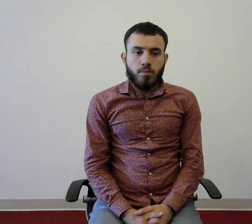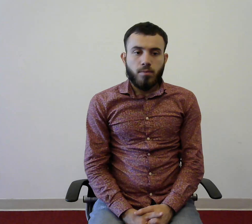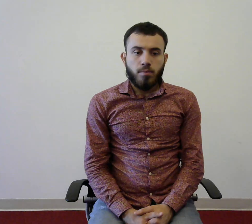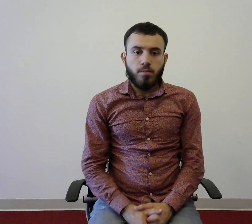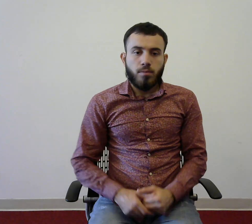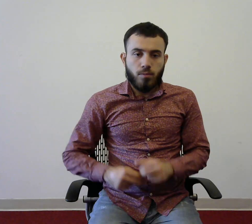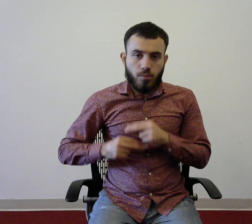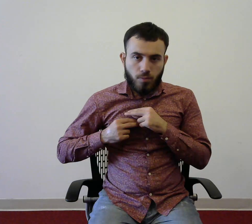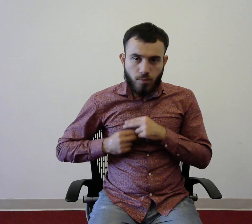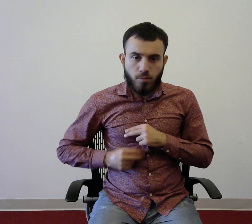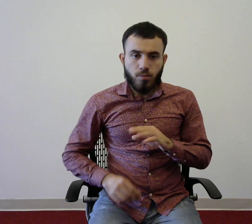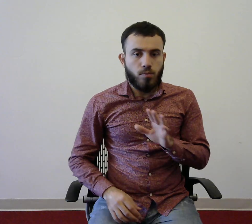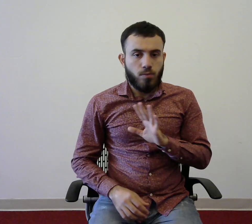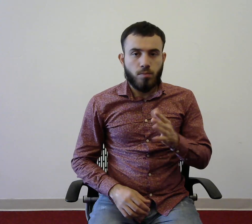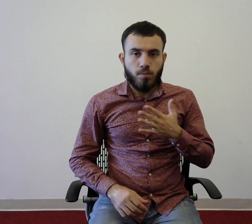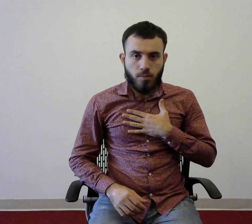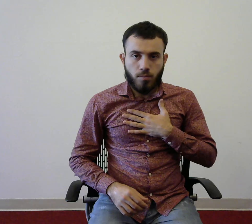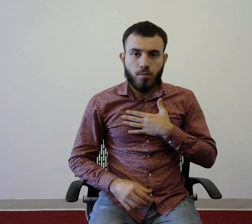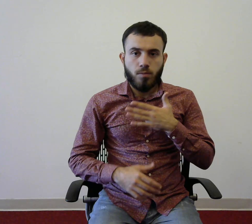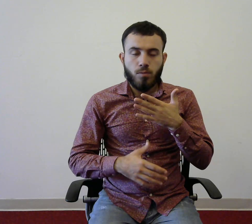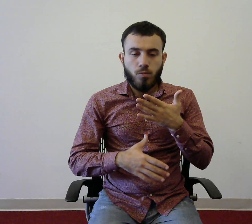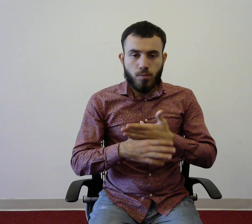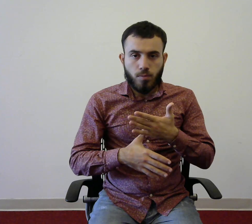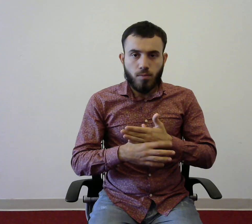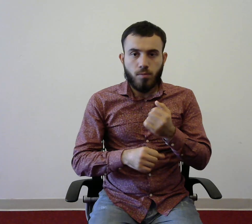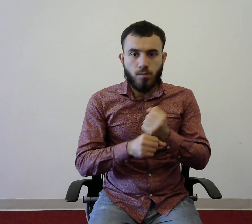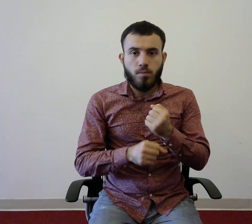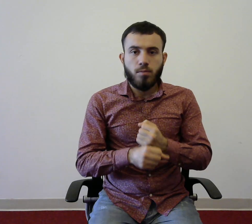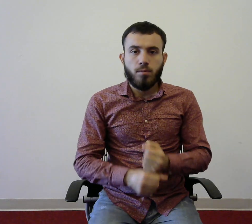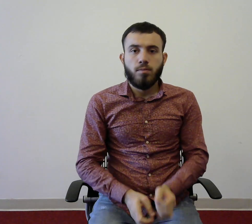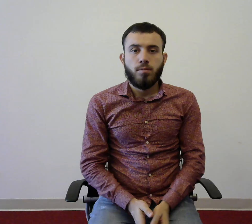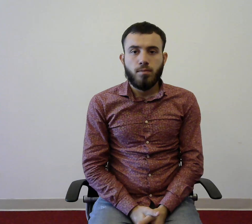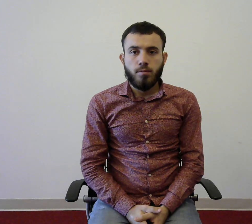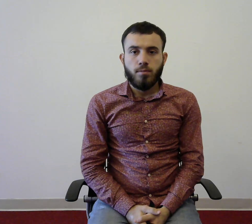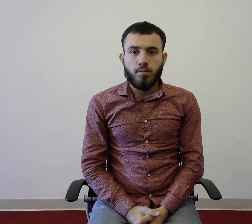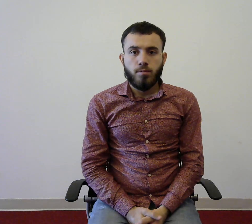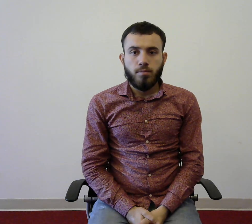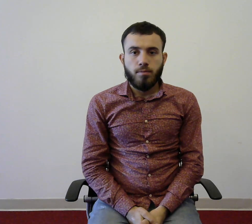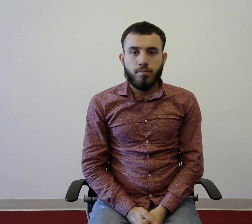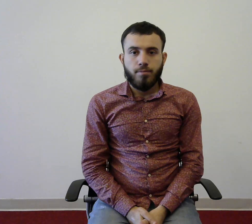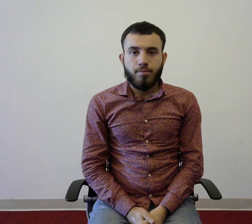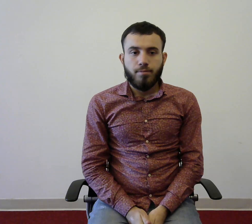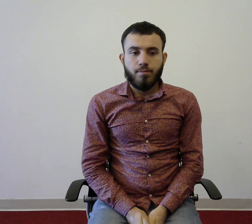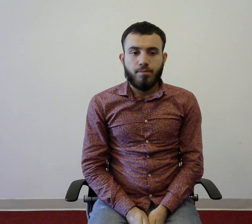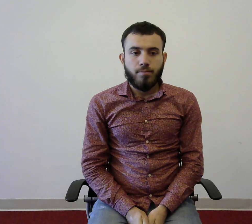Zəhmət olmasa, mənə kömək edin